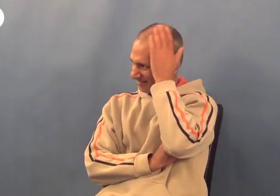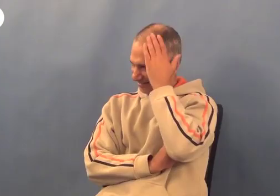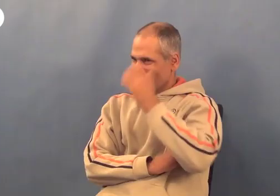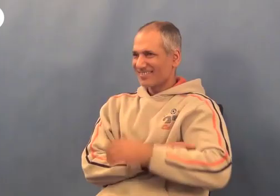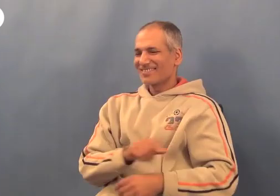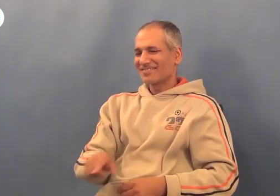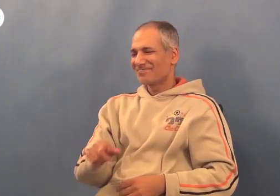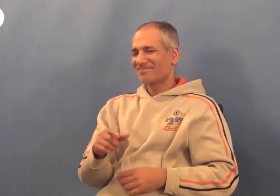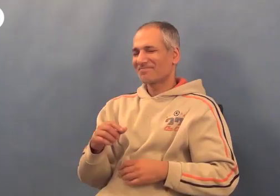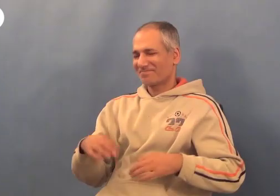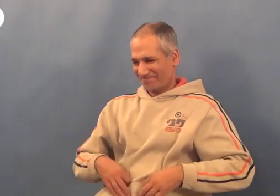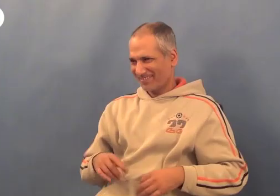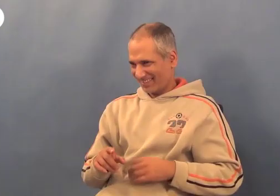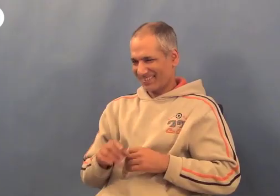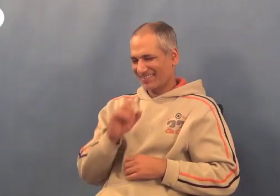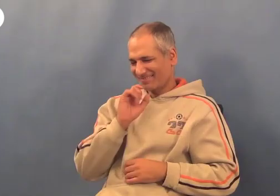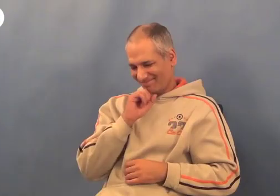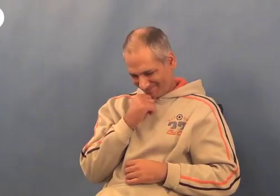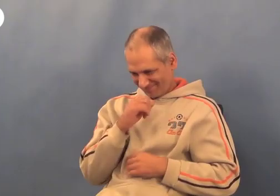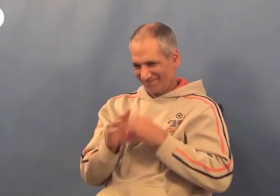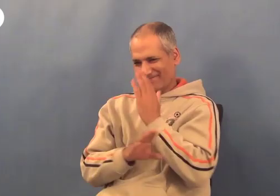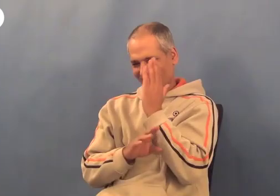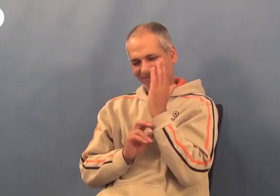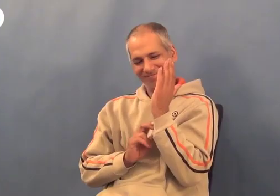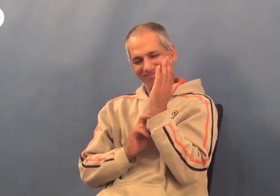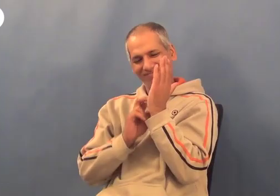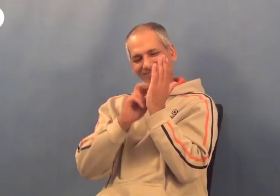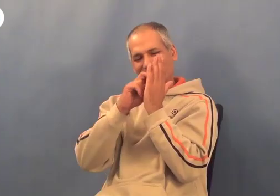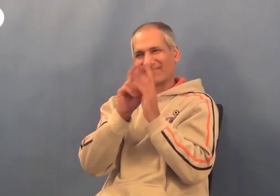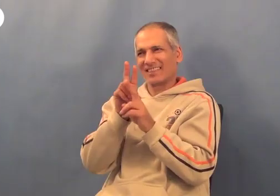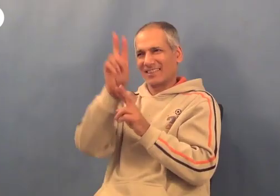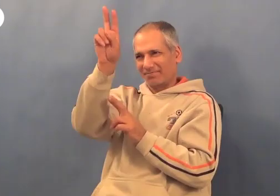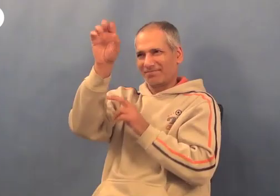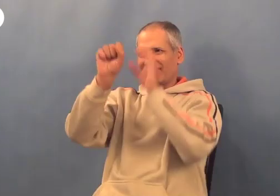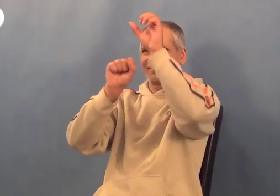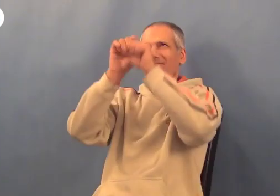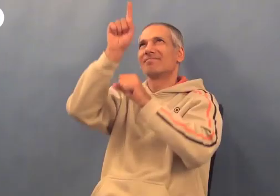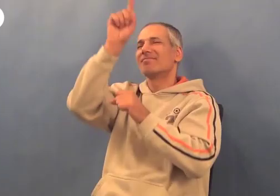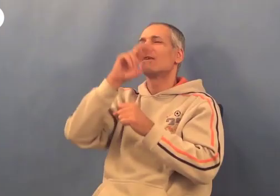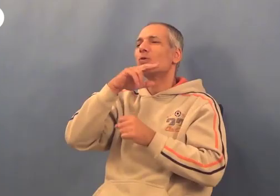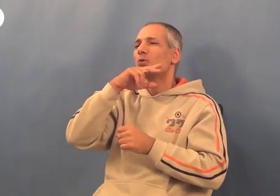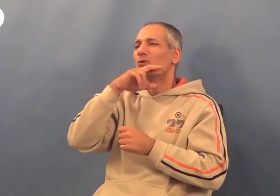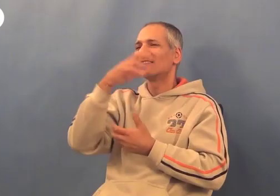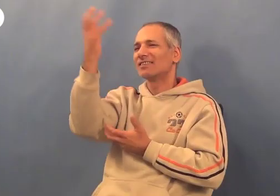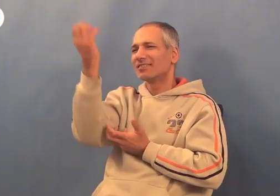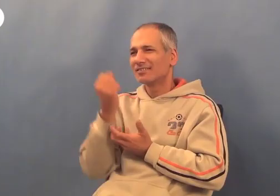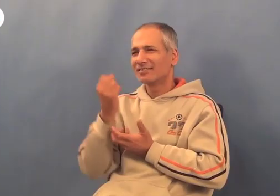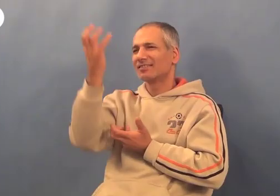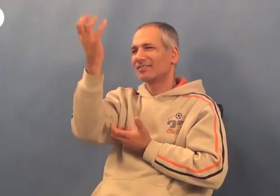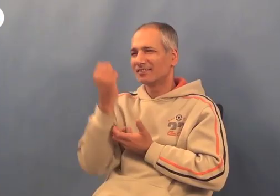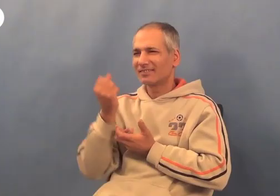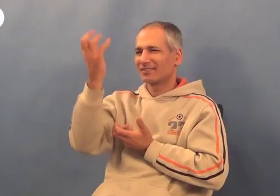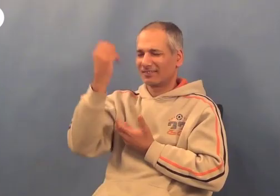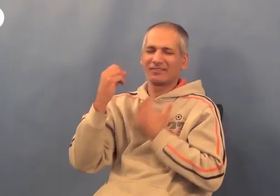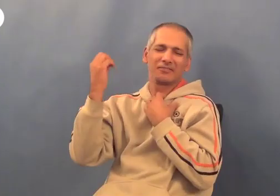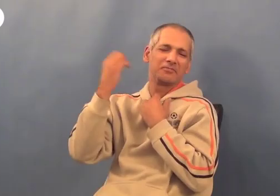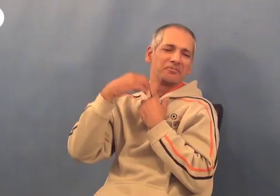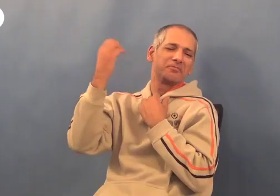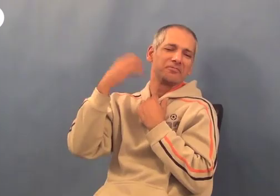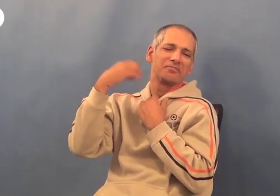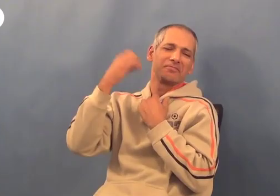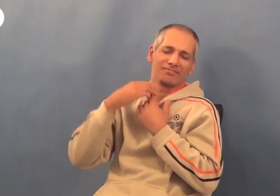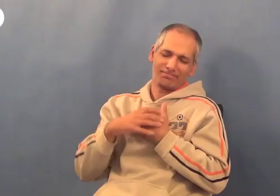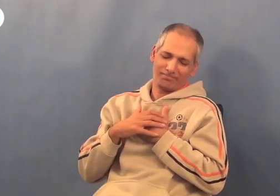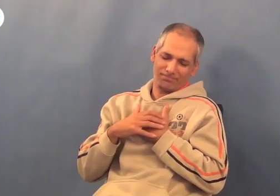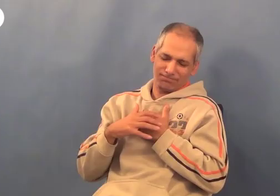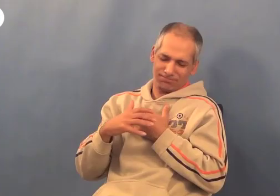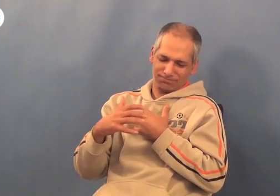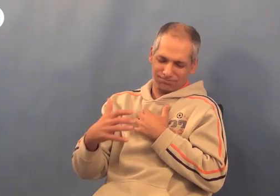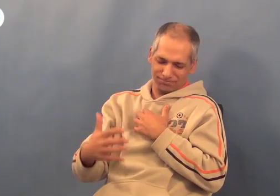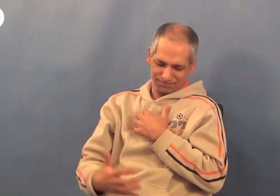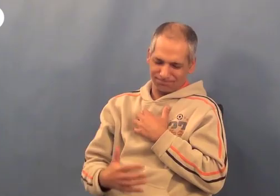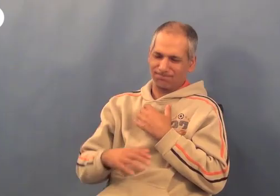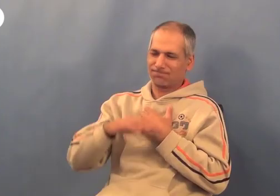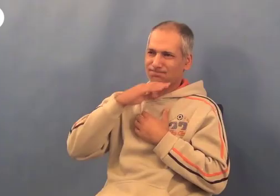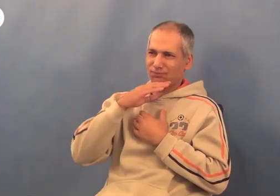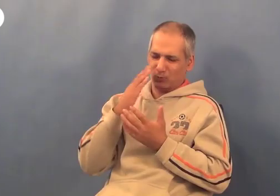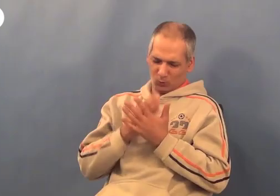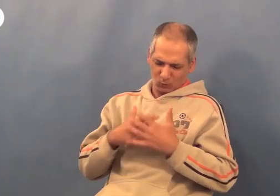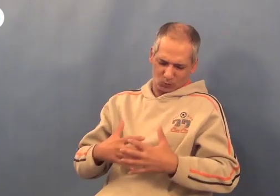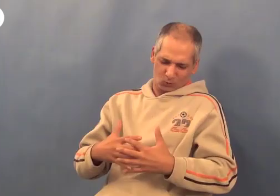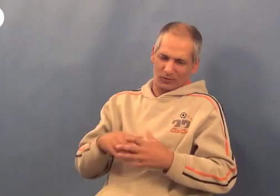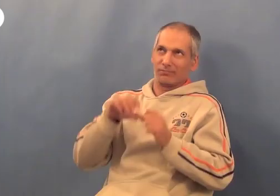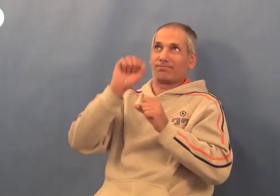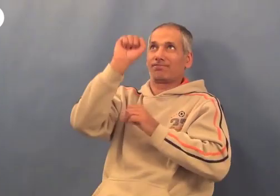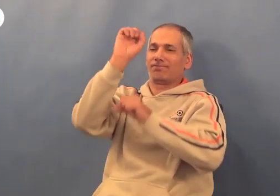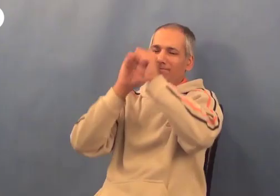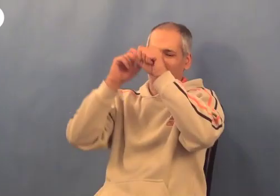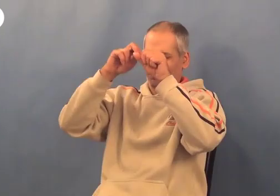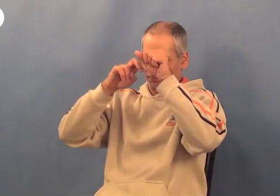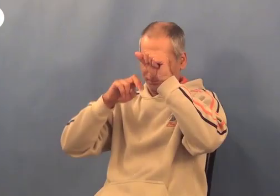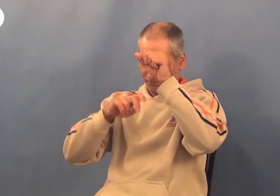Tam stary pan wchodzi na drzewo po drabinie, zrywa gruszki i wkłada ją za swoje ubranie, kiedy zebrał wystarczająco dużo schodzi po drabinie na dół.